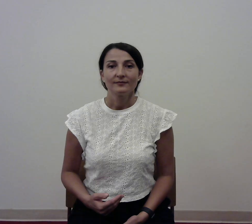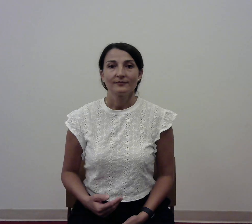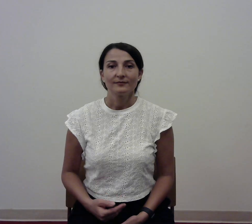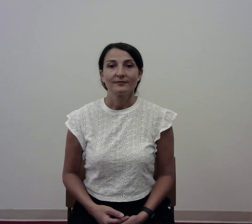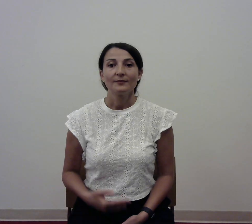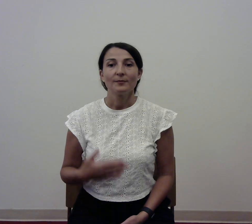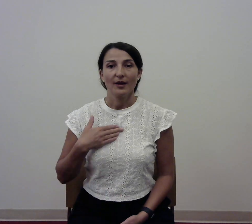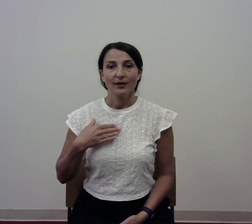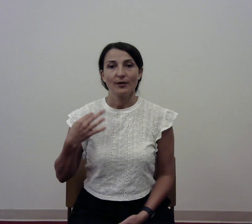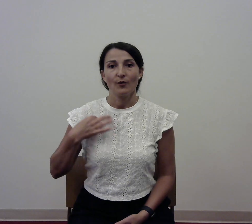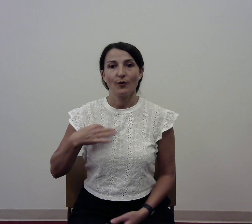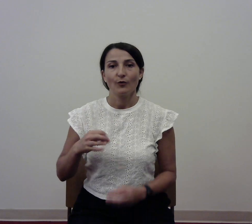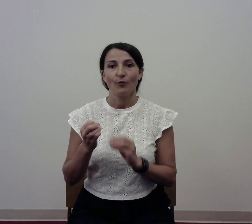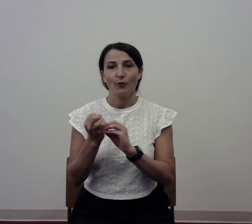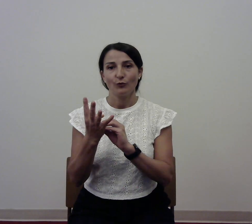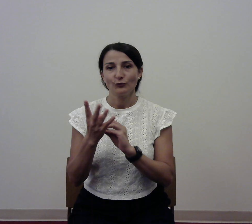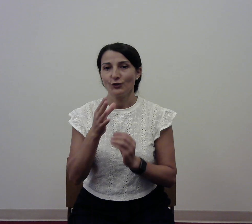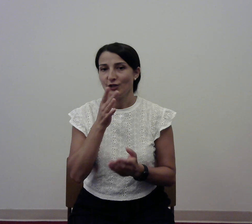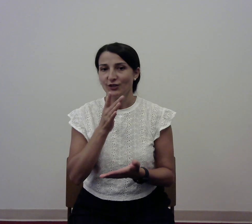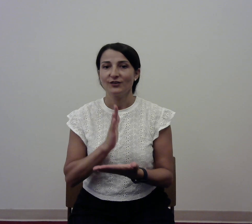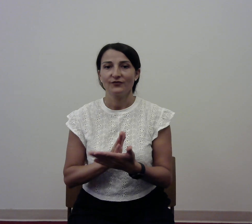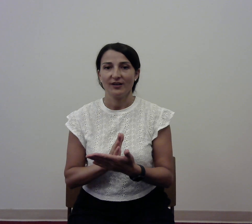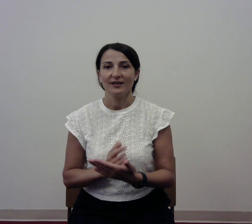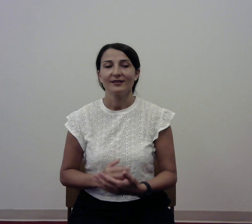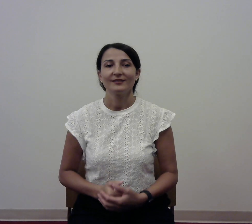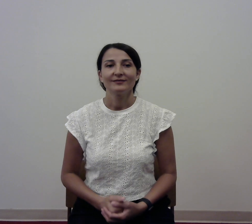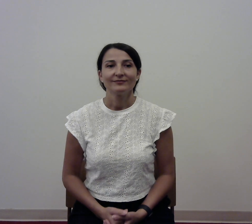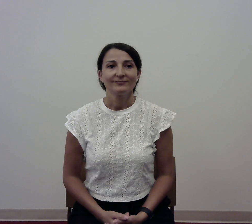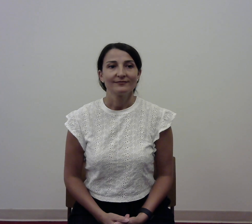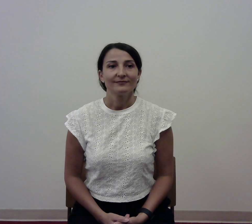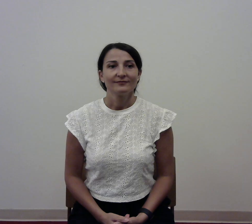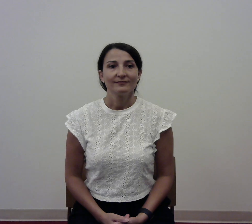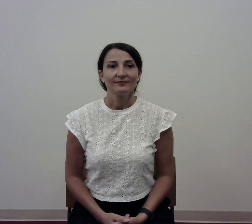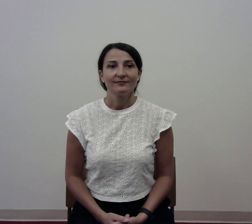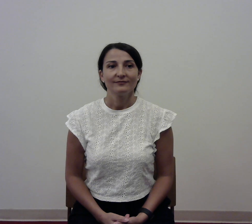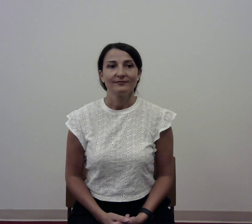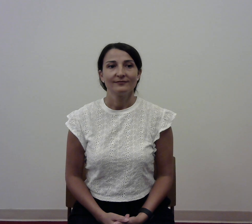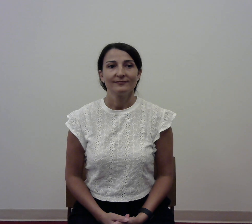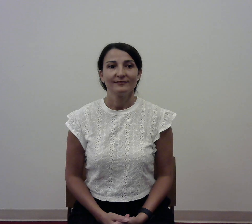Mənim oğlumun 14 yaşı var